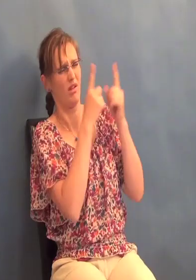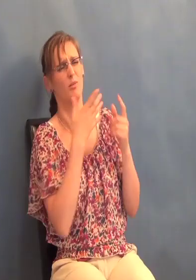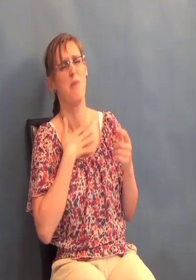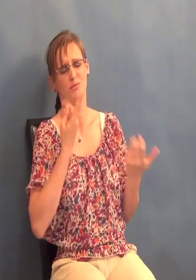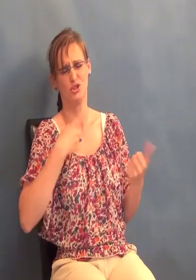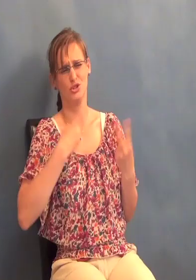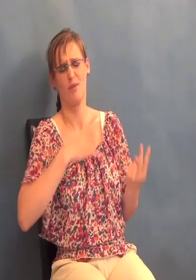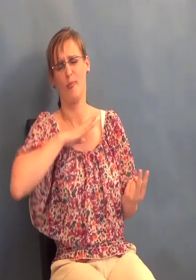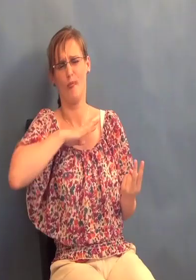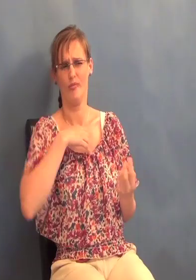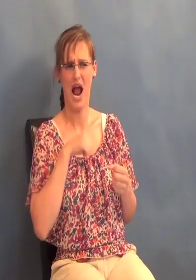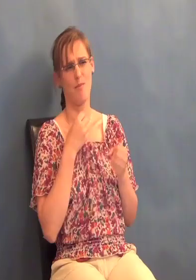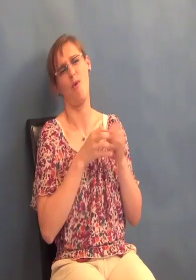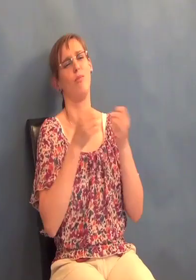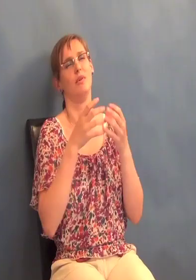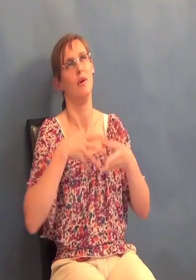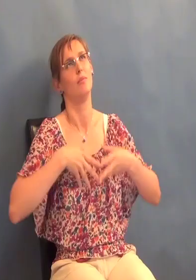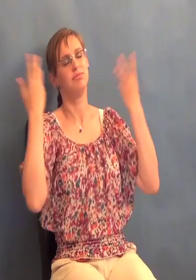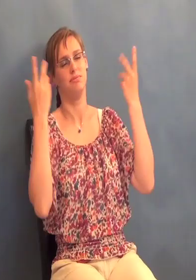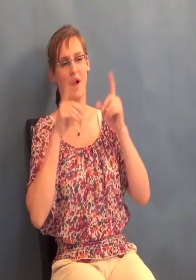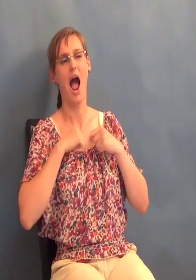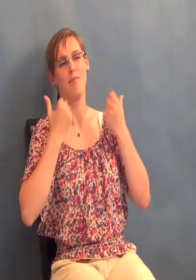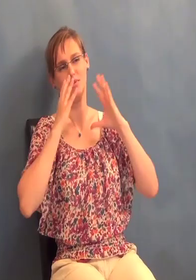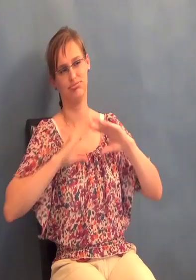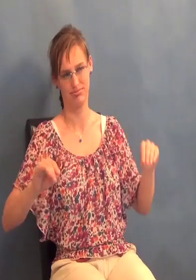Mam taki dzień, że mam dość, chcę się spotkać, żeby poplotkować i wyrzucić to z siebie, żeby mi ulżyło.